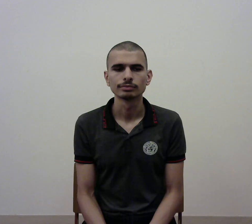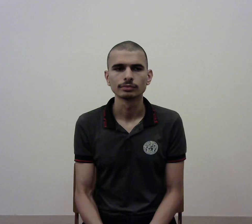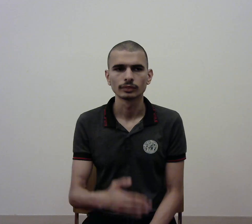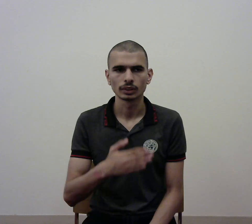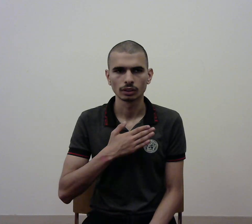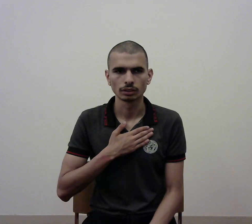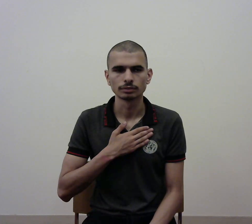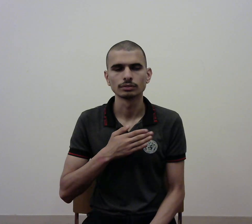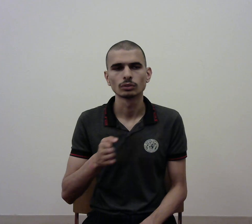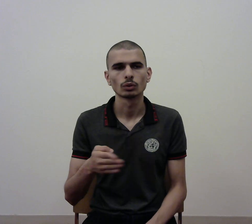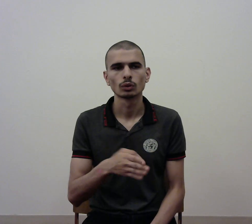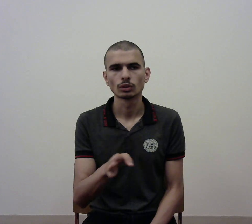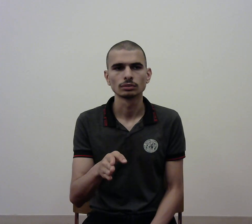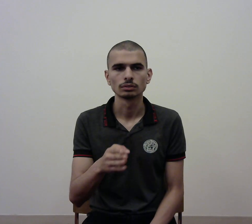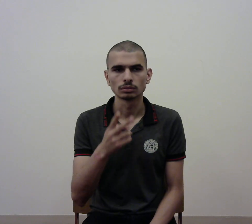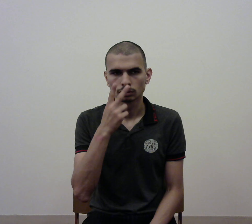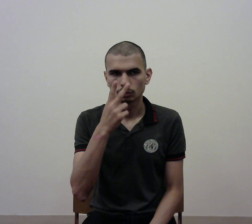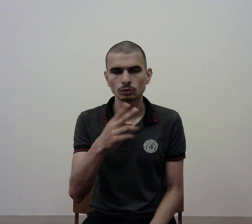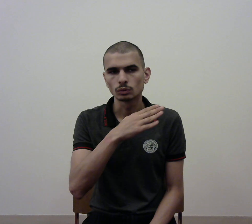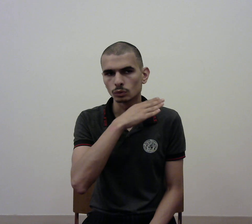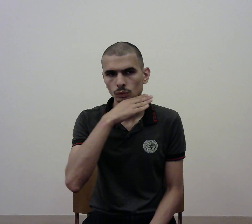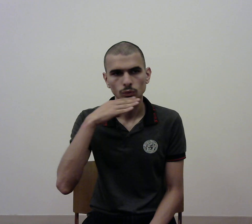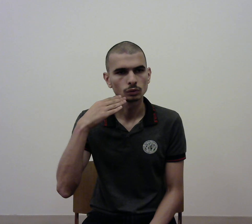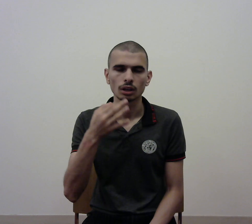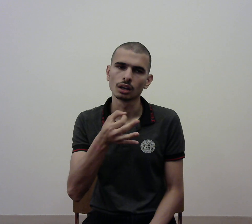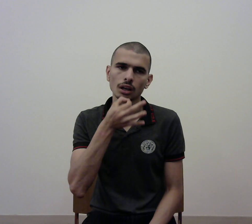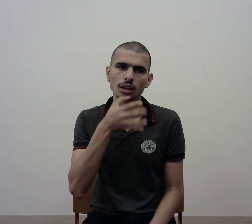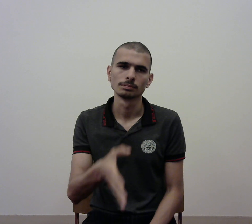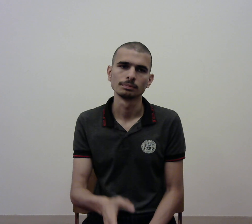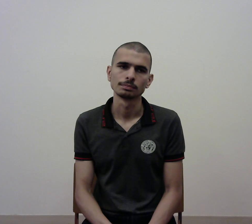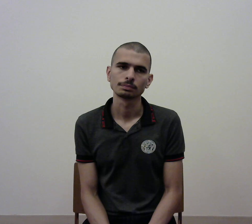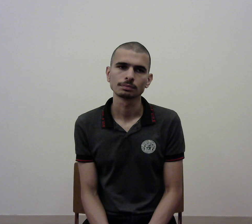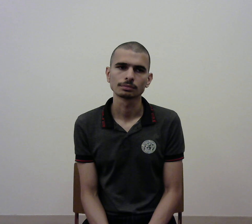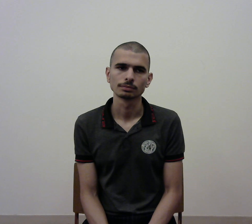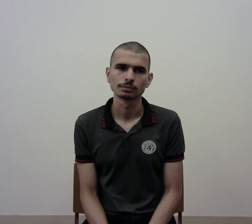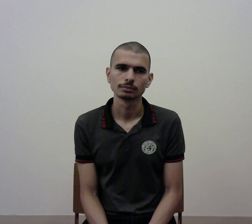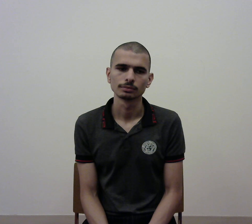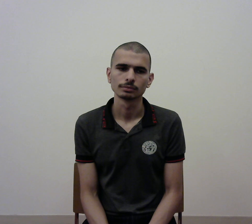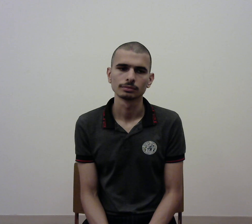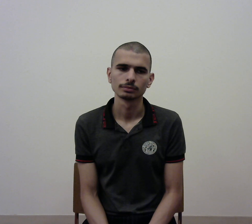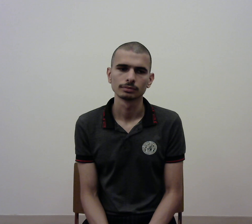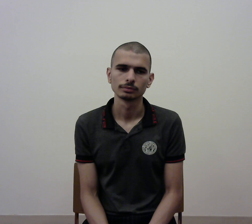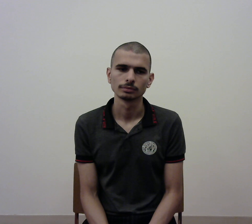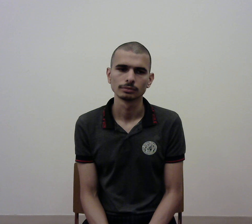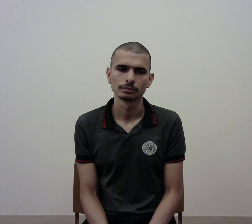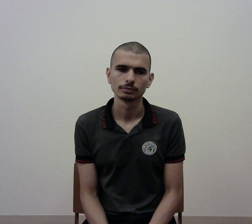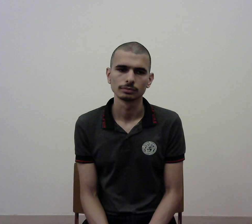Mənim balıqlara baxmaqdan çox xoşum gəlir